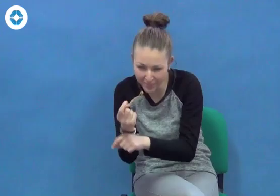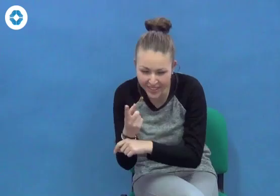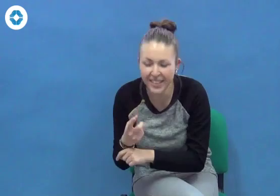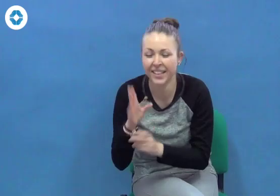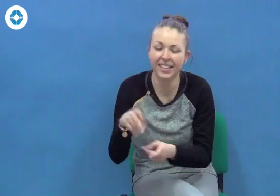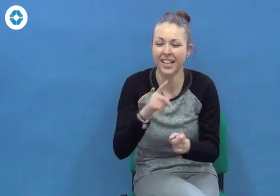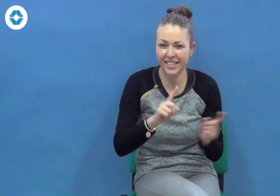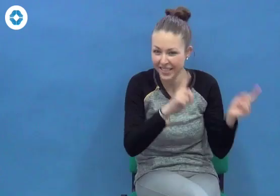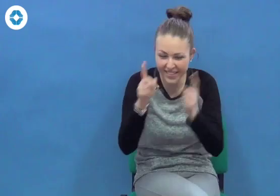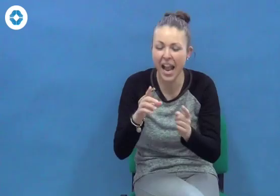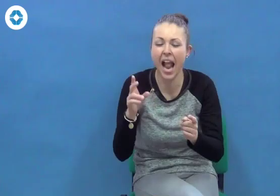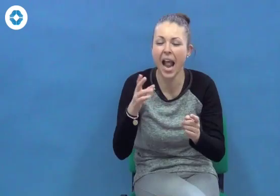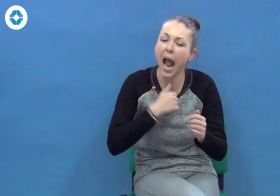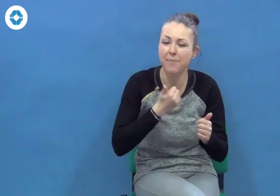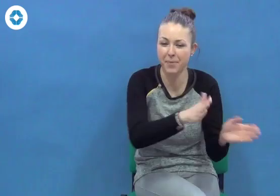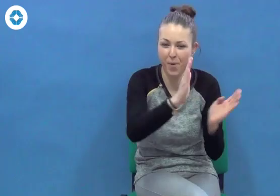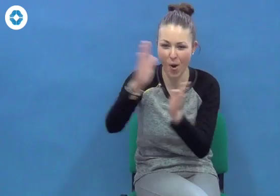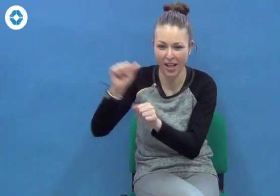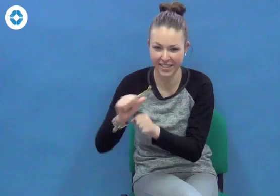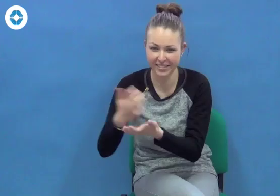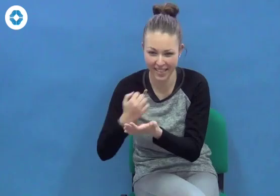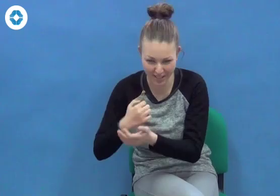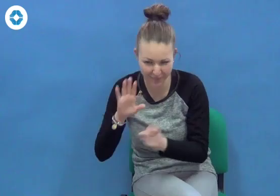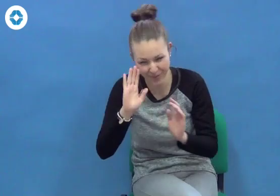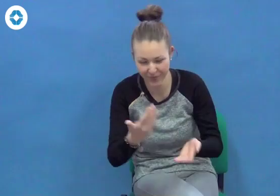Rzuca w następne, żeby po kolei był zarobek.